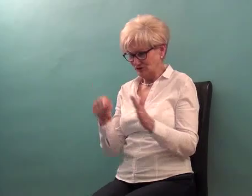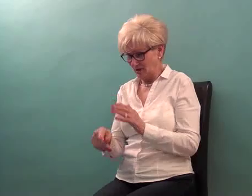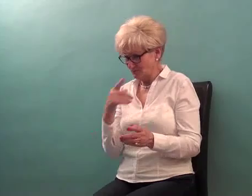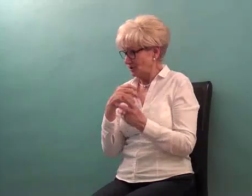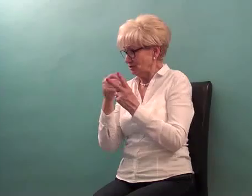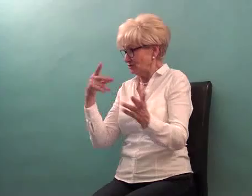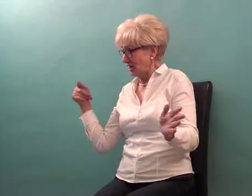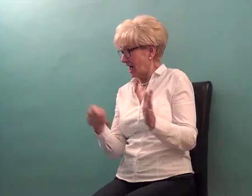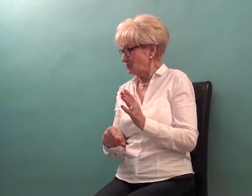Tak mówiłam, strzałka strzeliła.